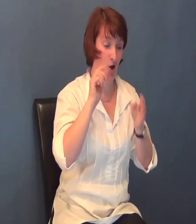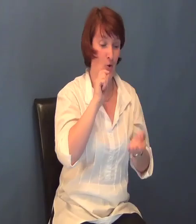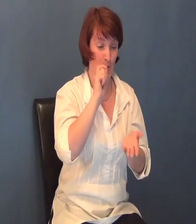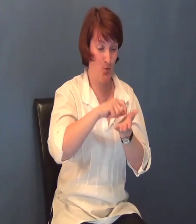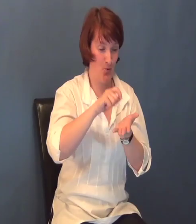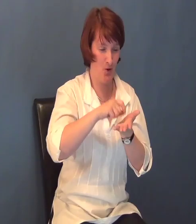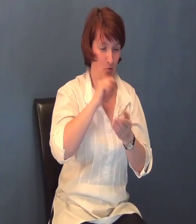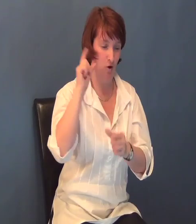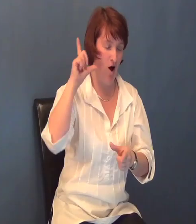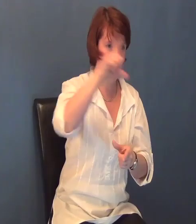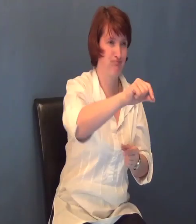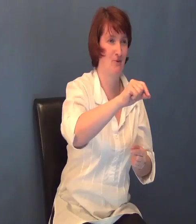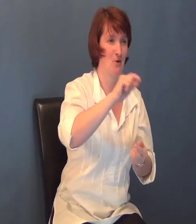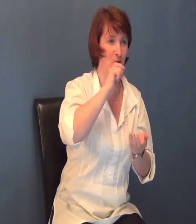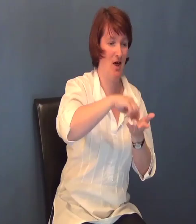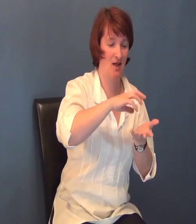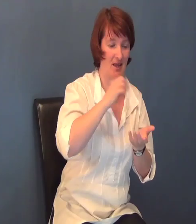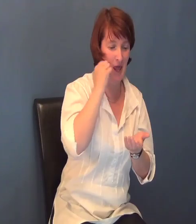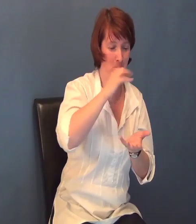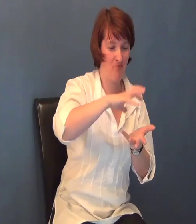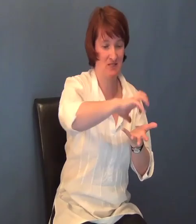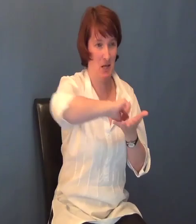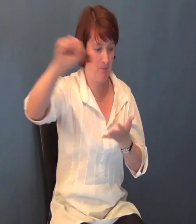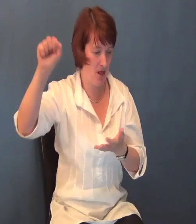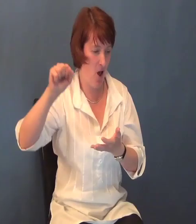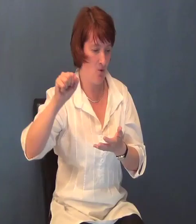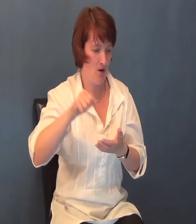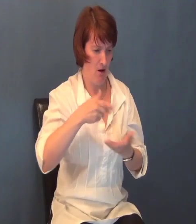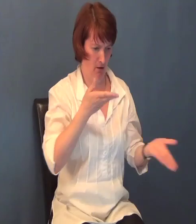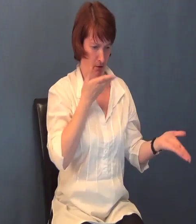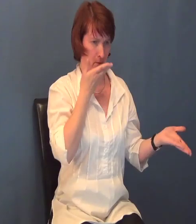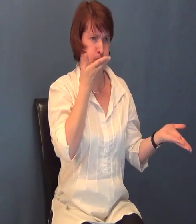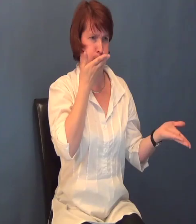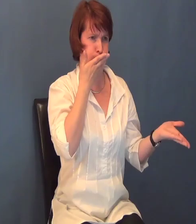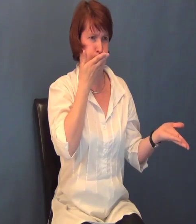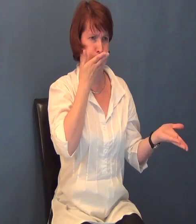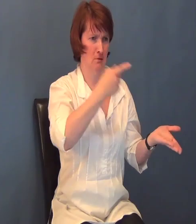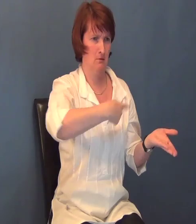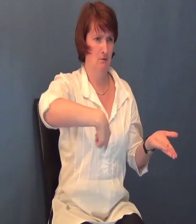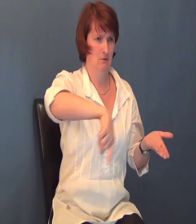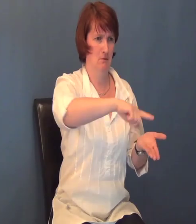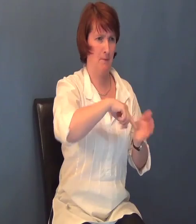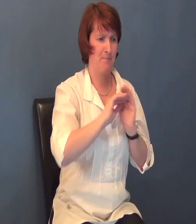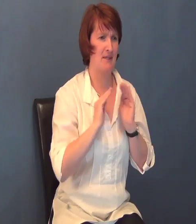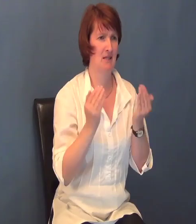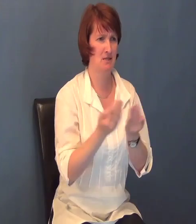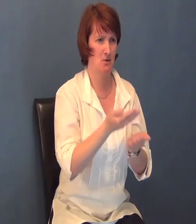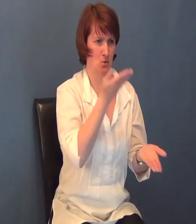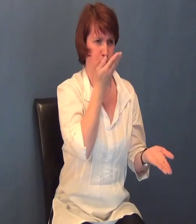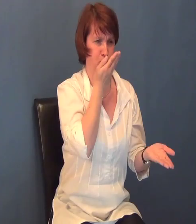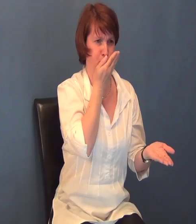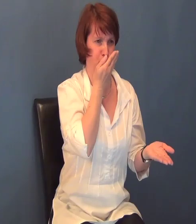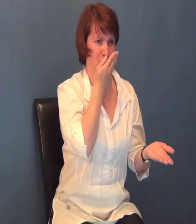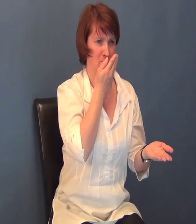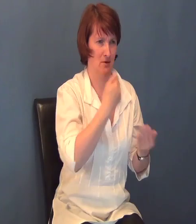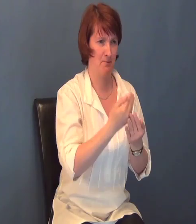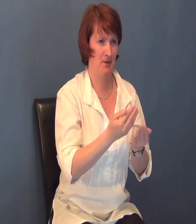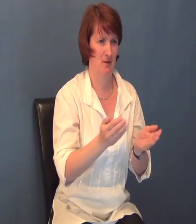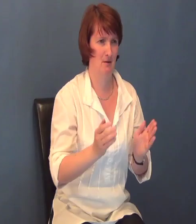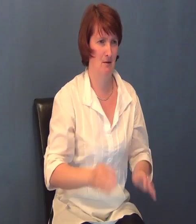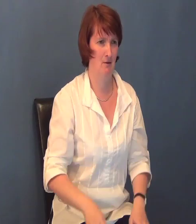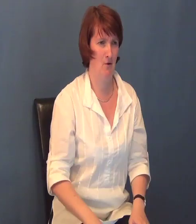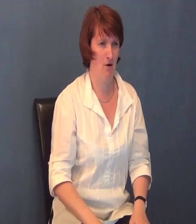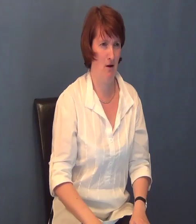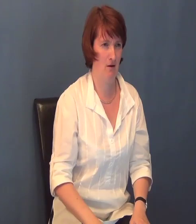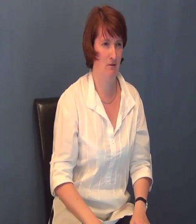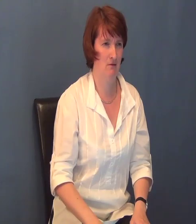Dziewczynka w czepku z falbankami wokół głowy, kura dziobie, kura zabiera jabłka, a dziewczynka patrzy, że nie ma jabłek, talerza, miska jest pusta, nie ma jabłek.